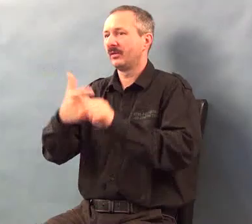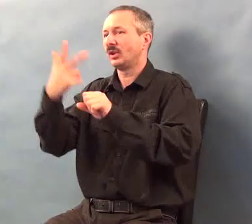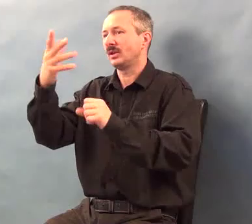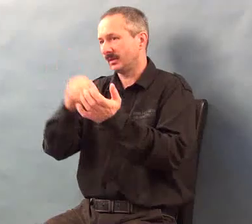Już jest zapisane.